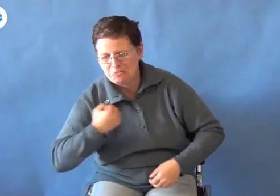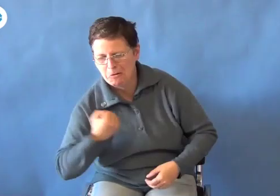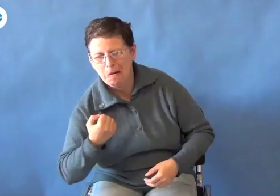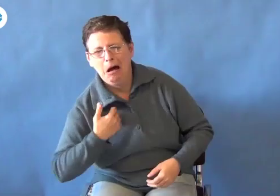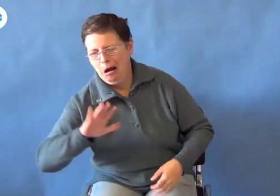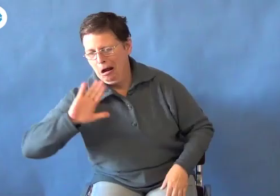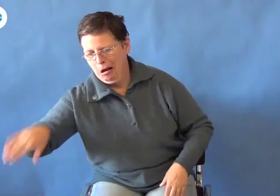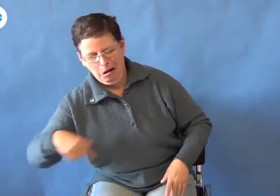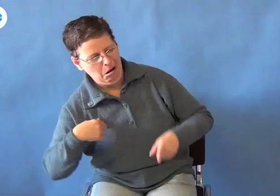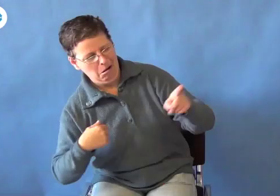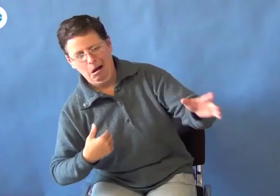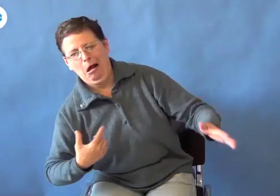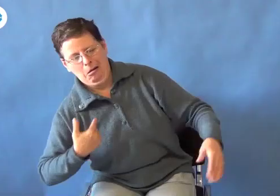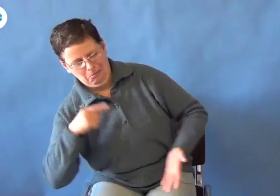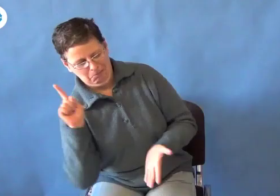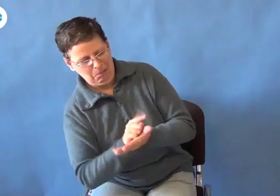Ja jestem mocna, co mi tam...